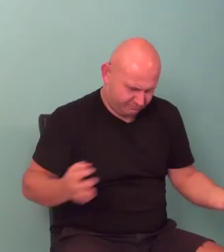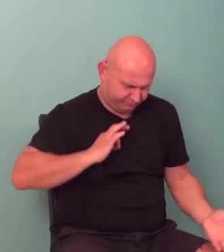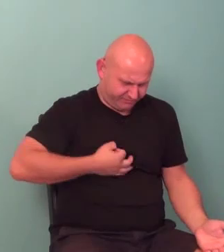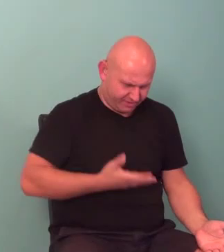Prywatnie.